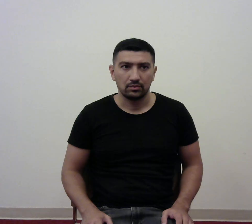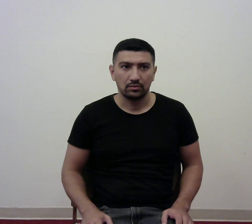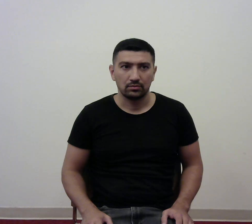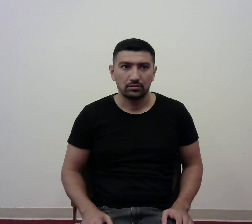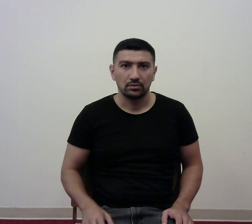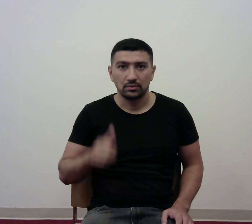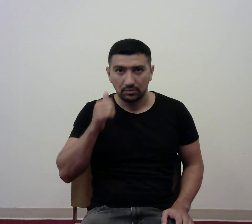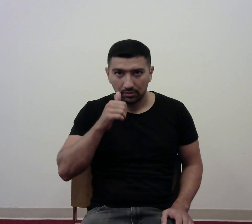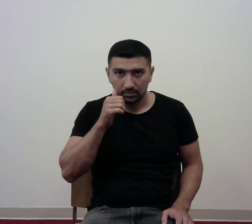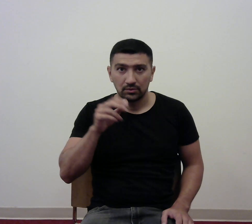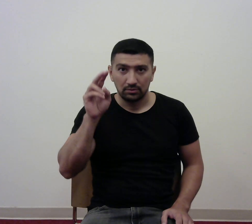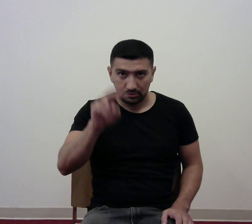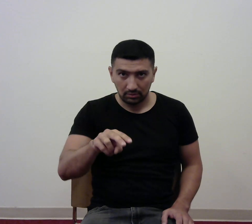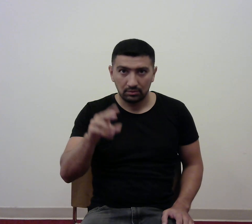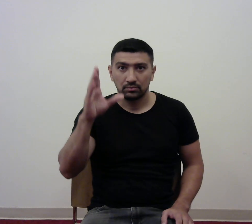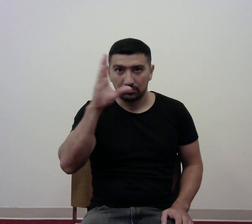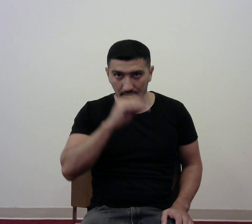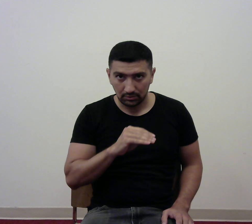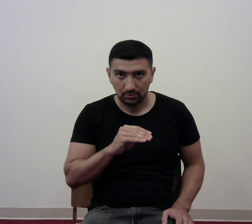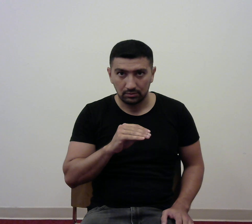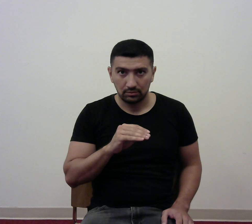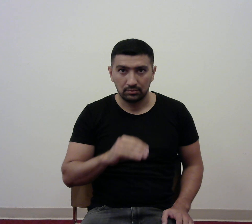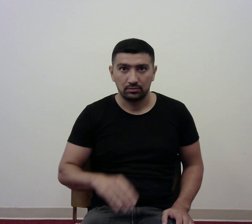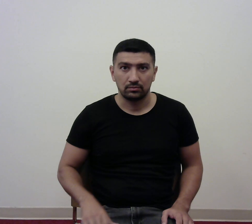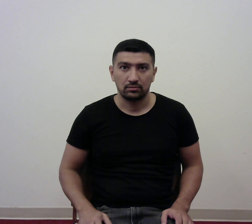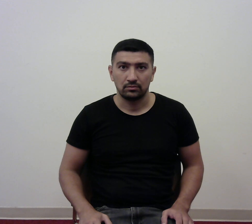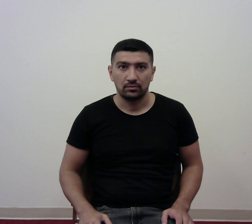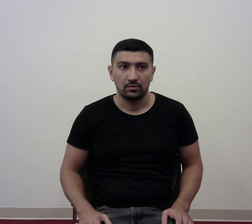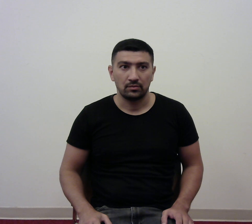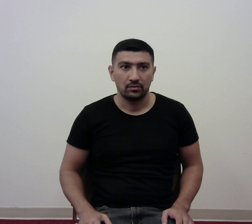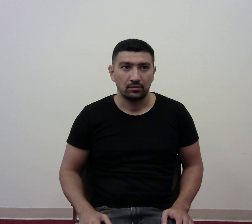Sabah gələ bilərəmmi?